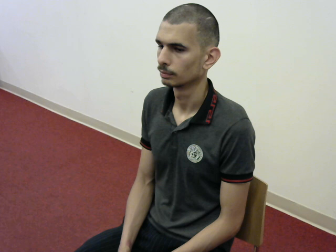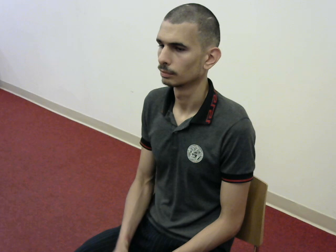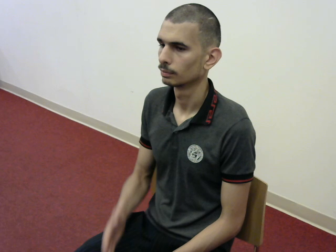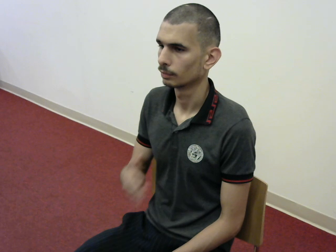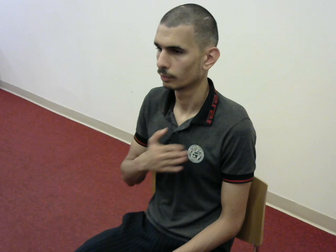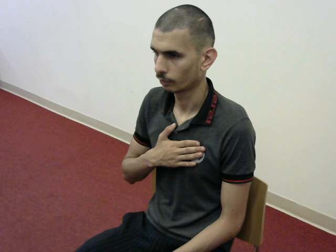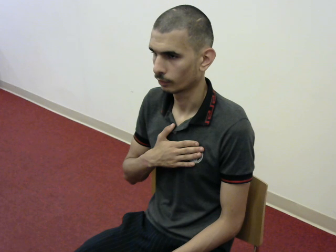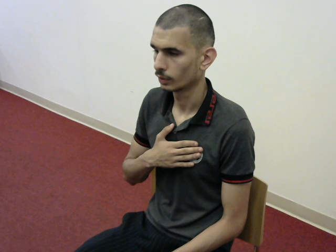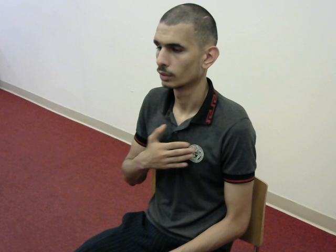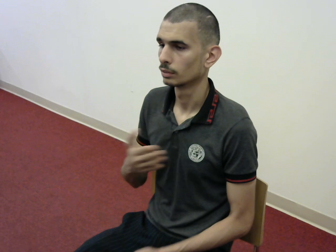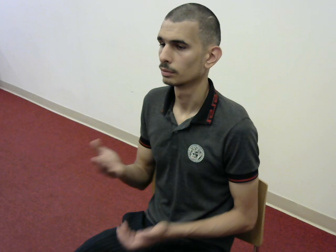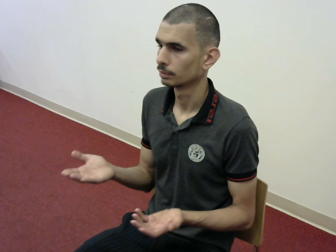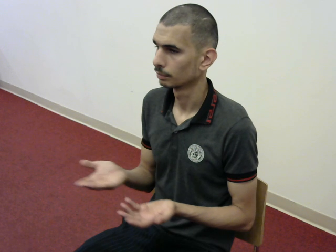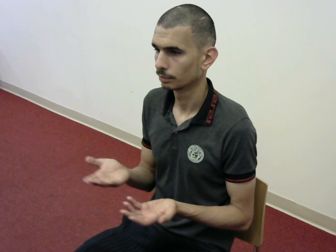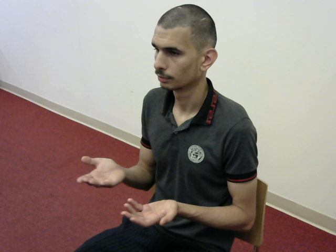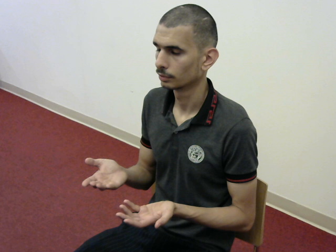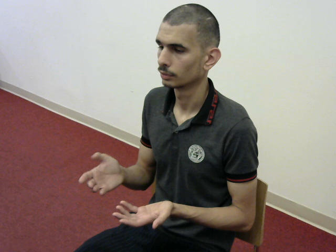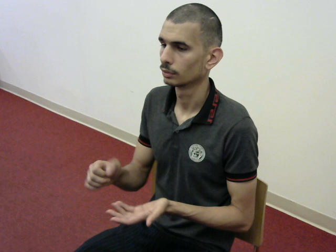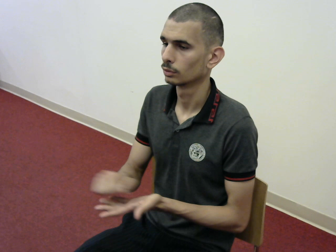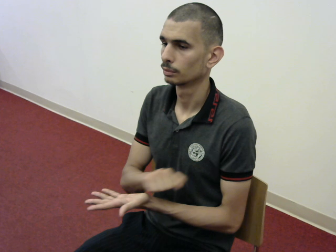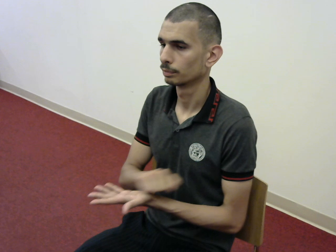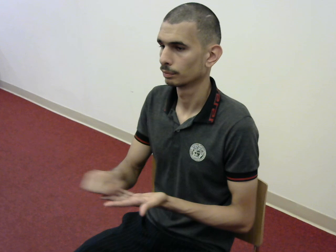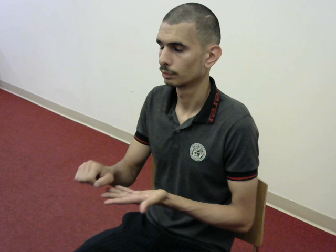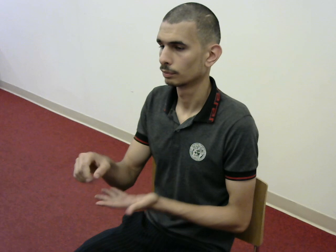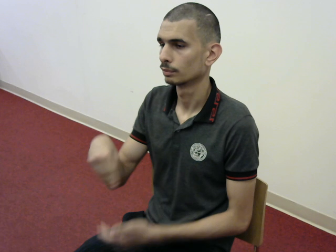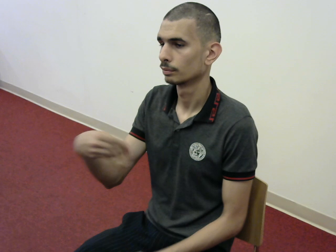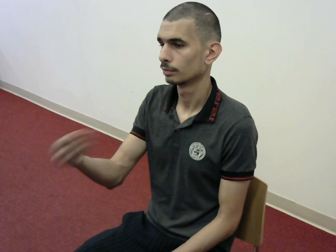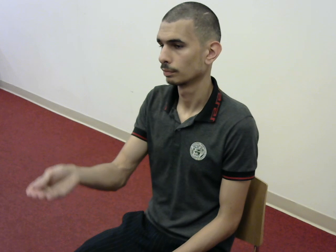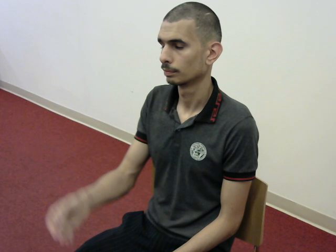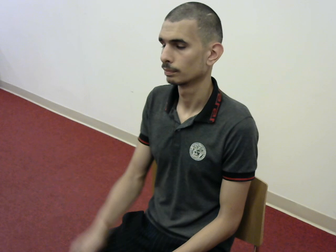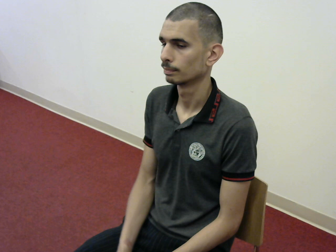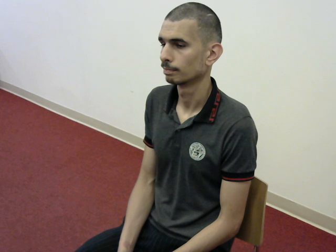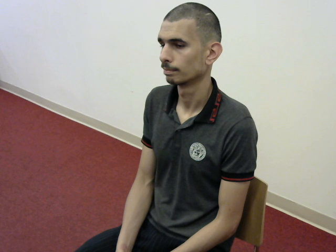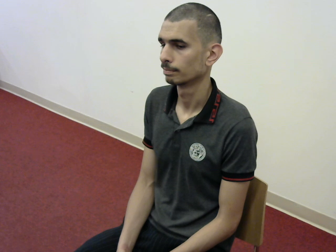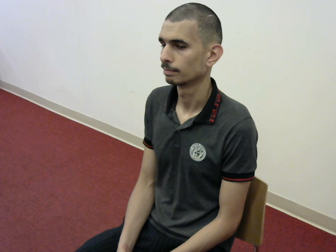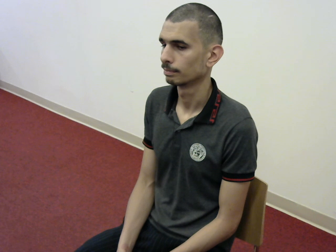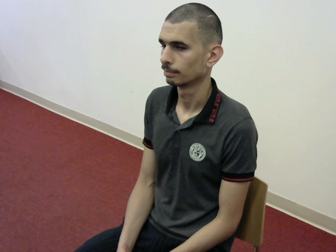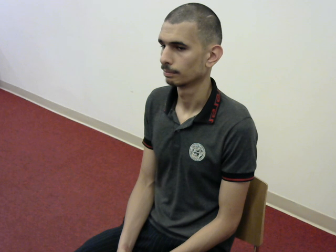Mən hansı sənədləri verməliyəm?